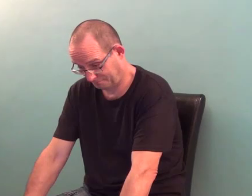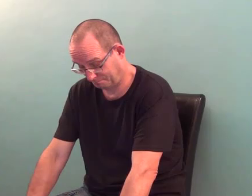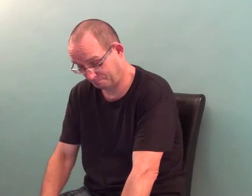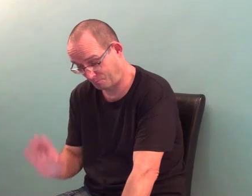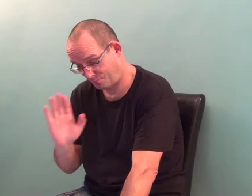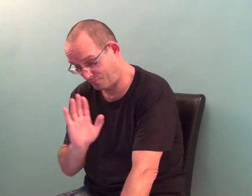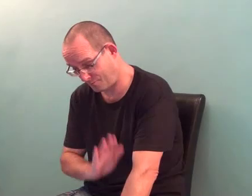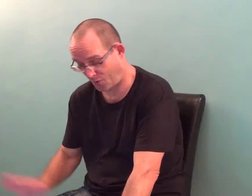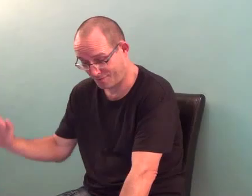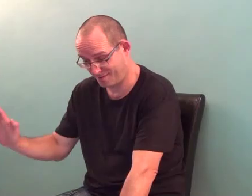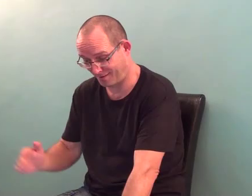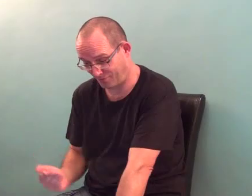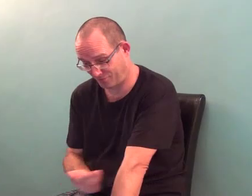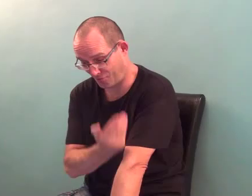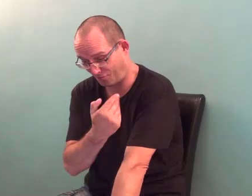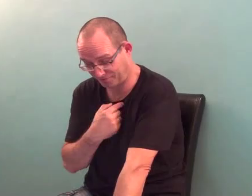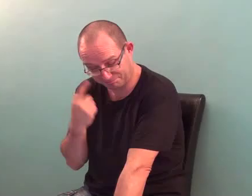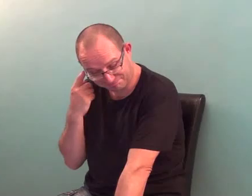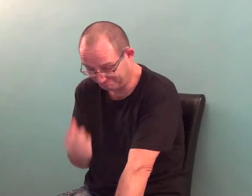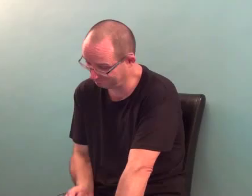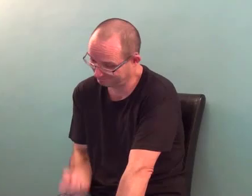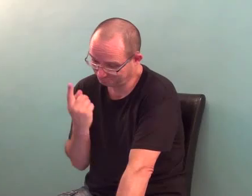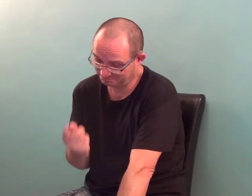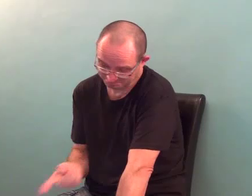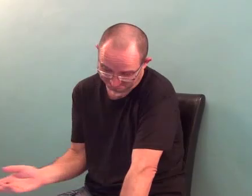Nowa pogoda, nie słyszałem czegoś takiego.